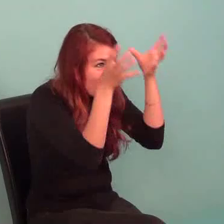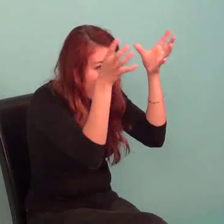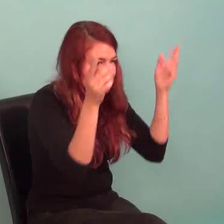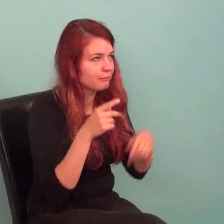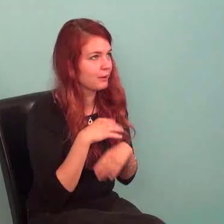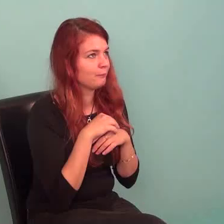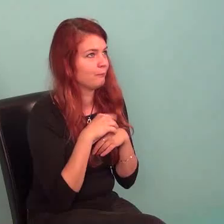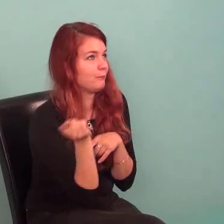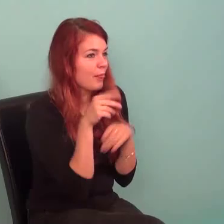Pies merda ogonem i liże chłopca po twarzy.